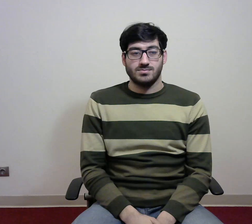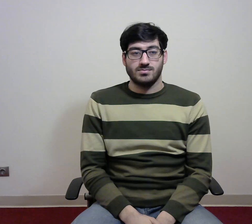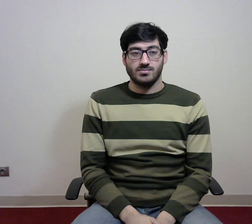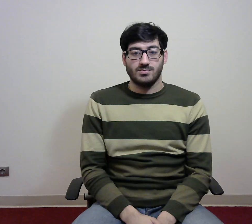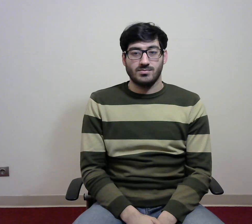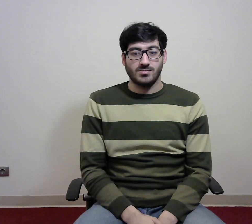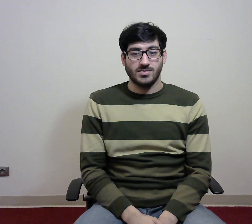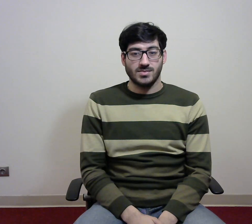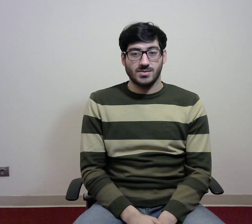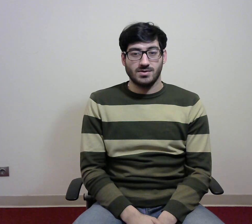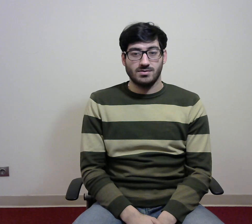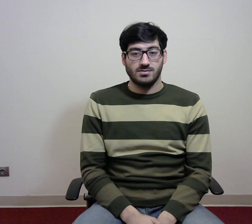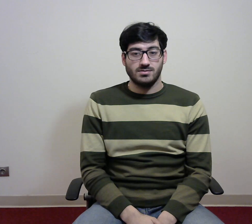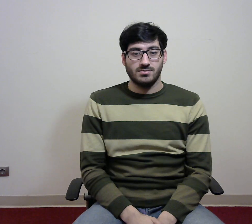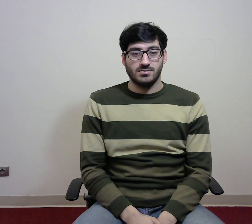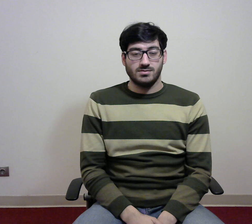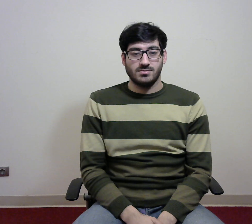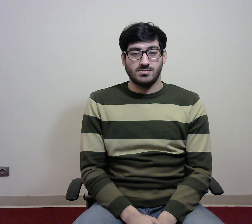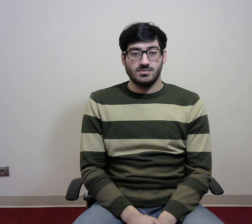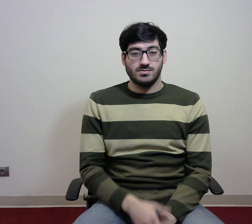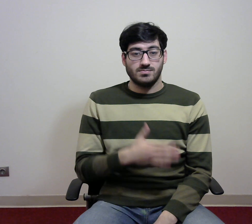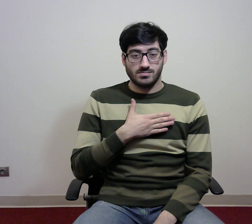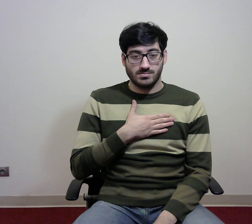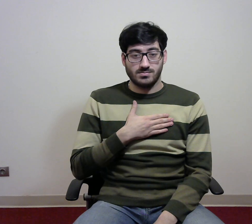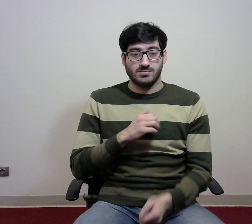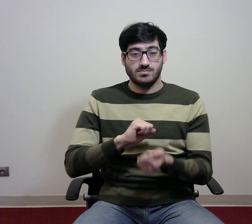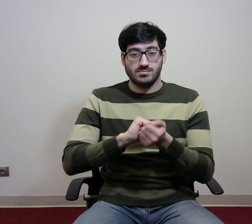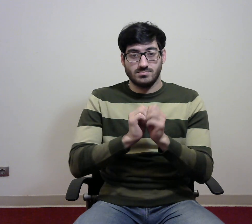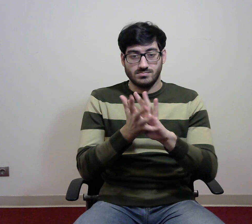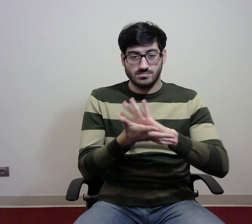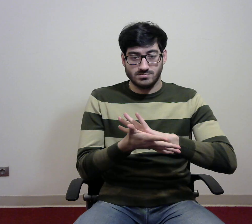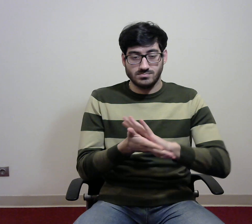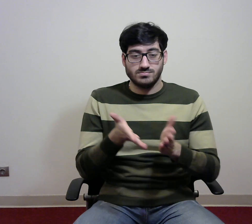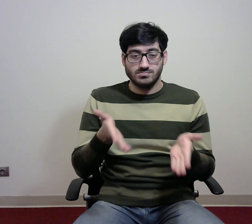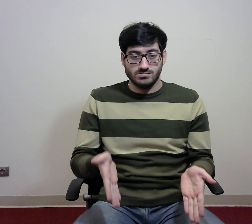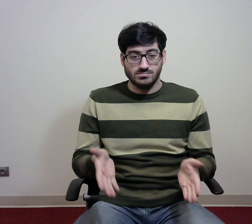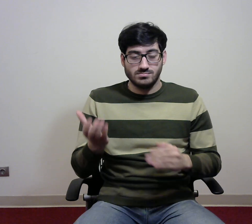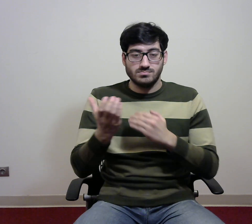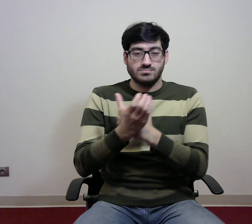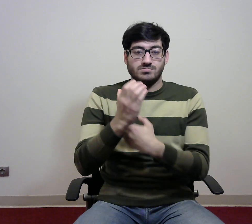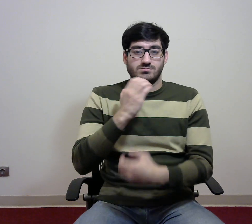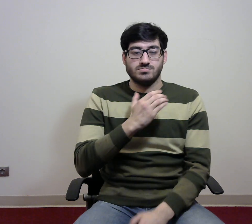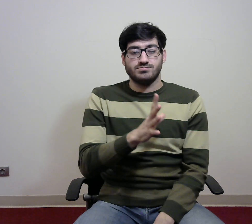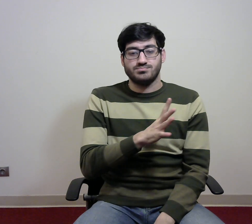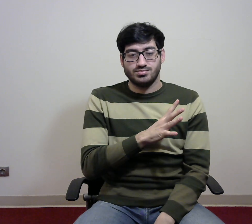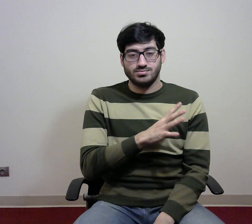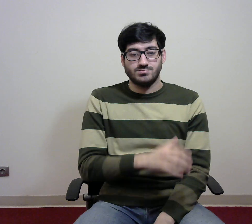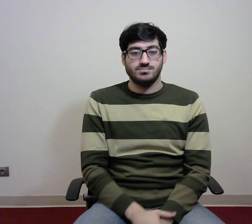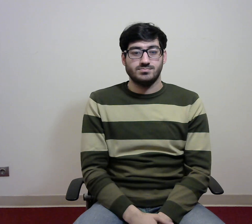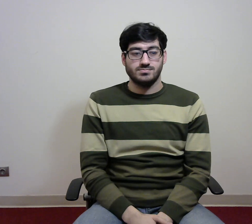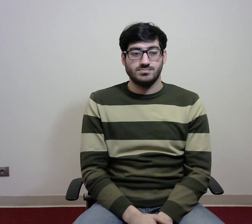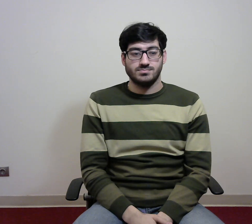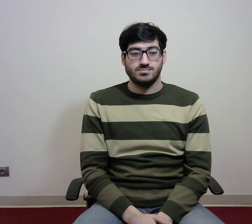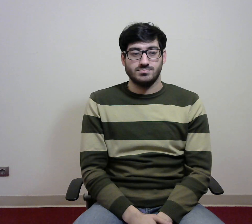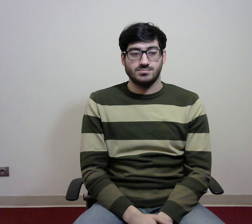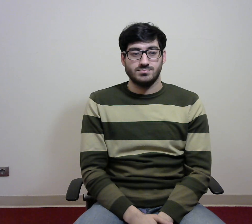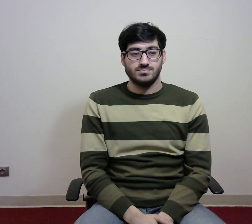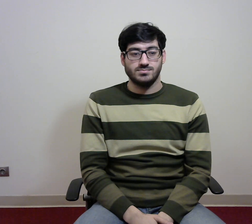Məni ASAN Xidmətdən bura göndəriblər